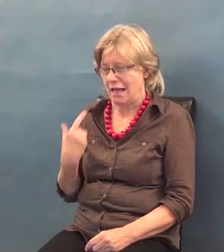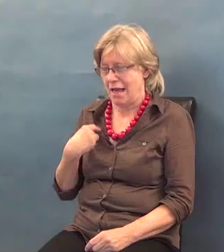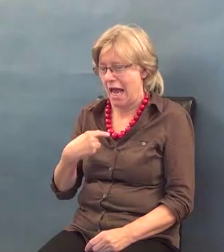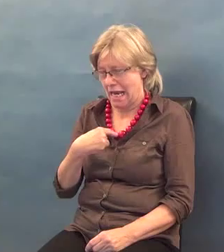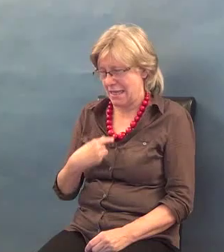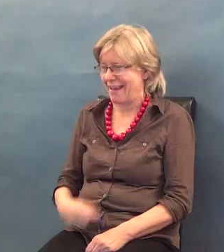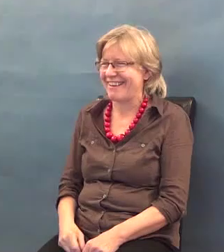Aha, ja.